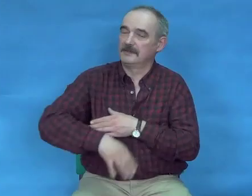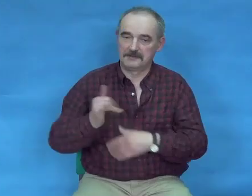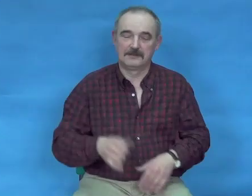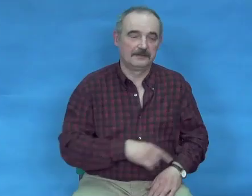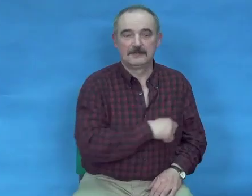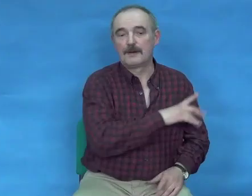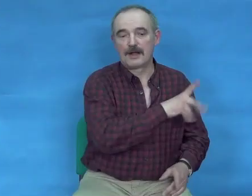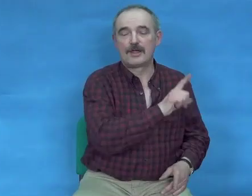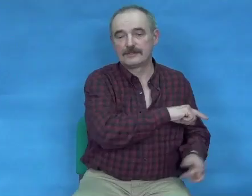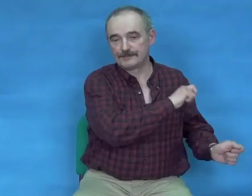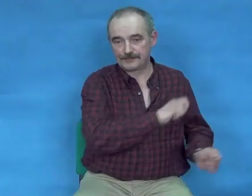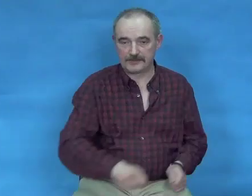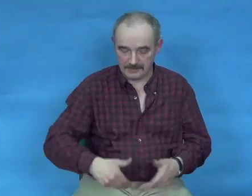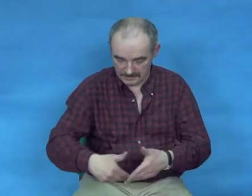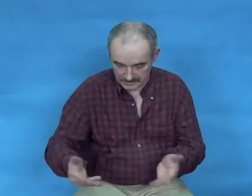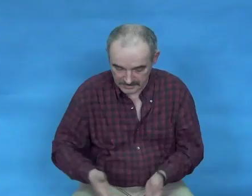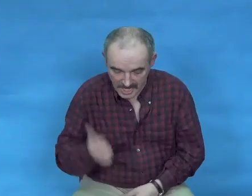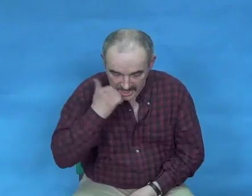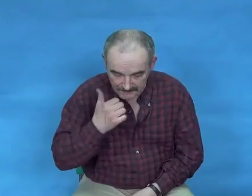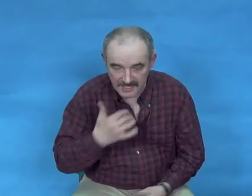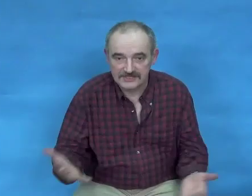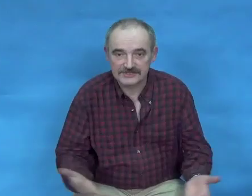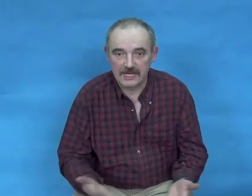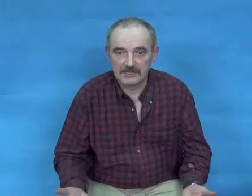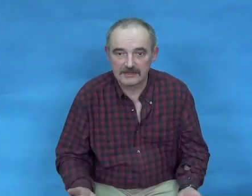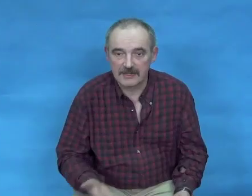Ktoś już wrócił i zobaczył... gdzie są jabłka?